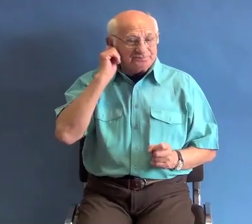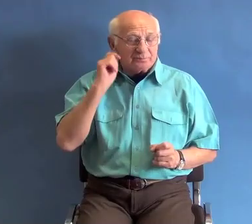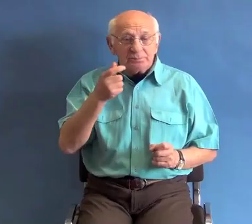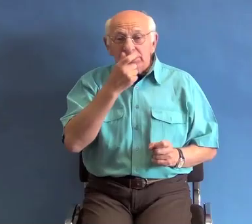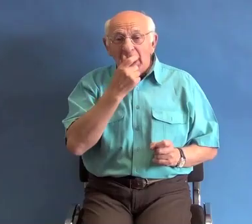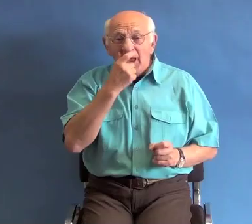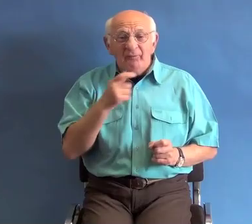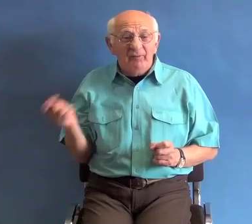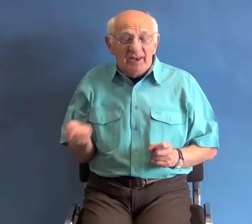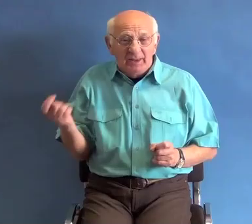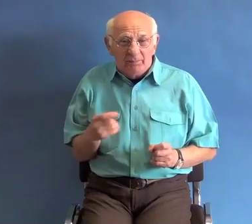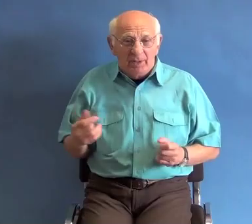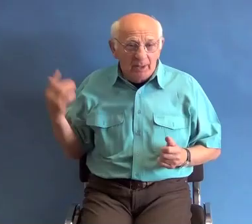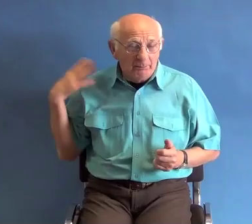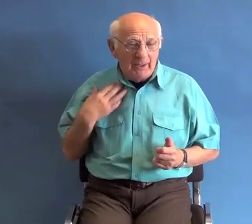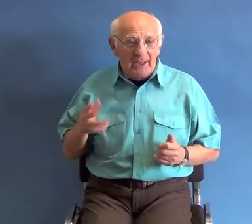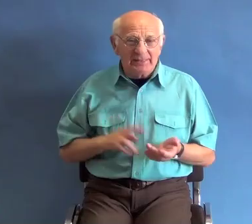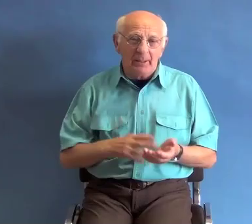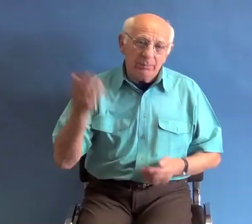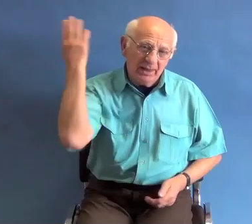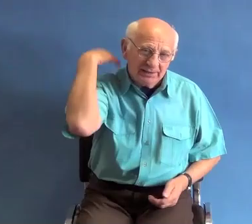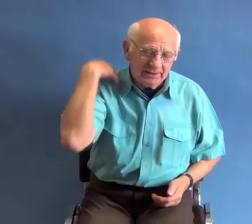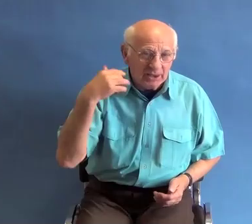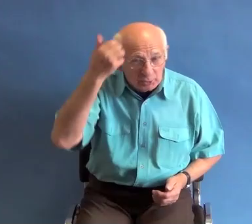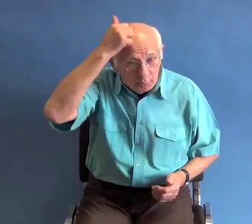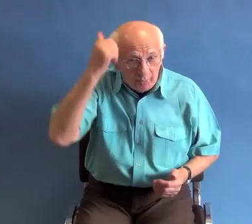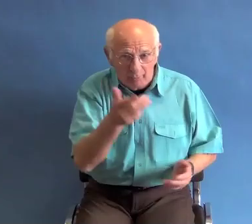Chaplin na plecach ma gotową ramę ze szkłem.